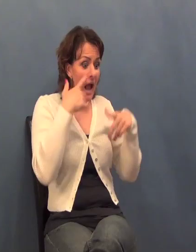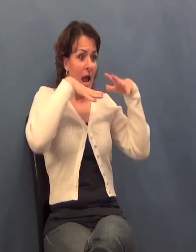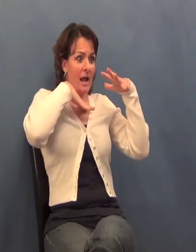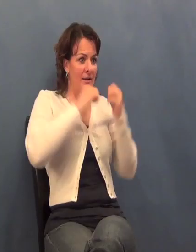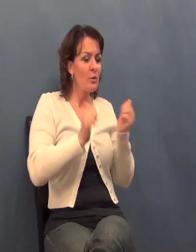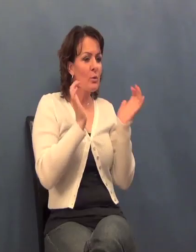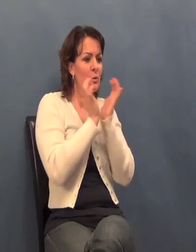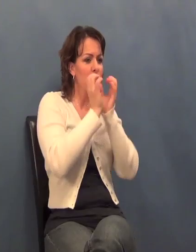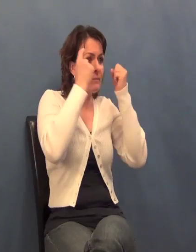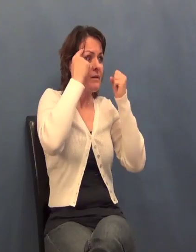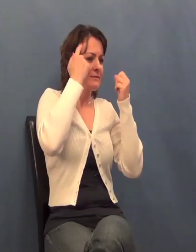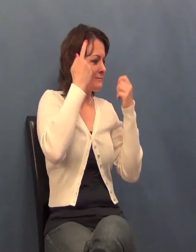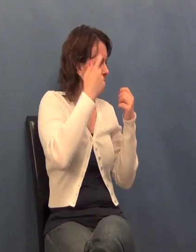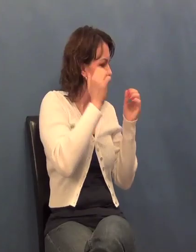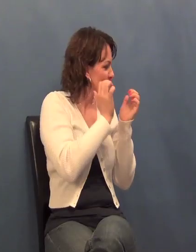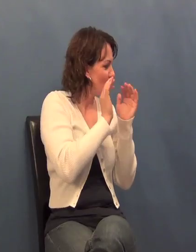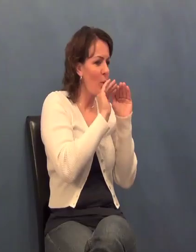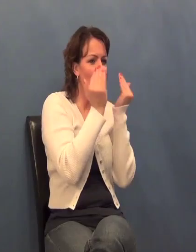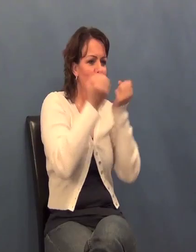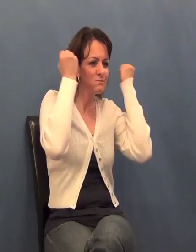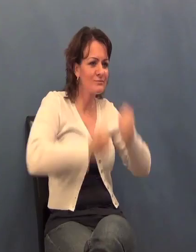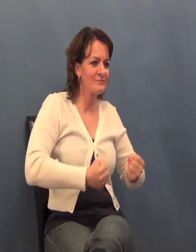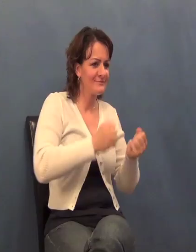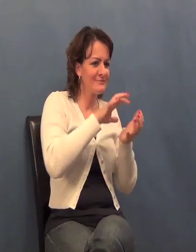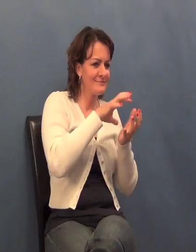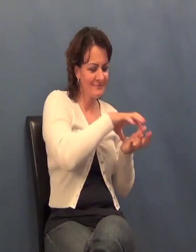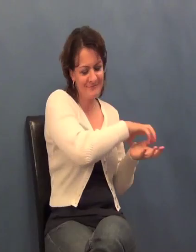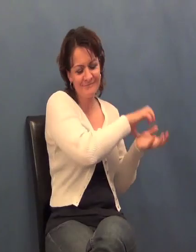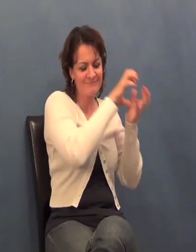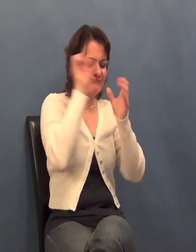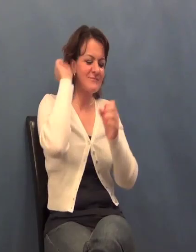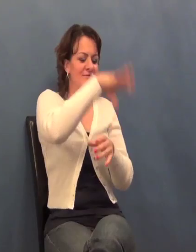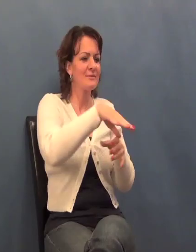Wpada na pomysł, by do rynny wrzucić ciężką kulę.